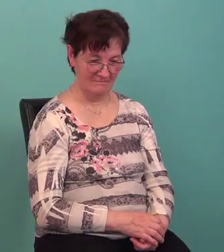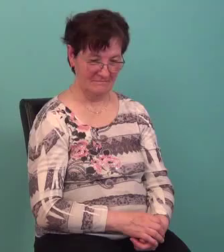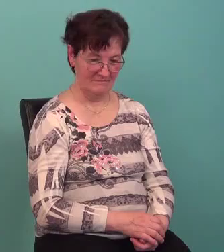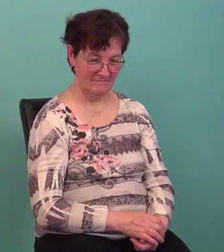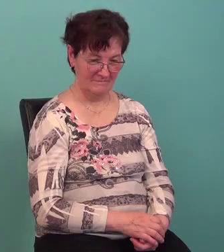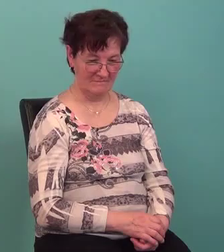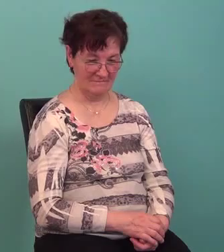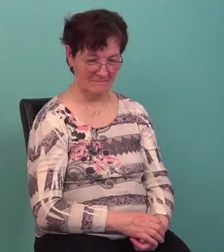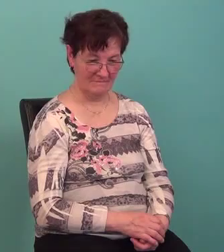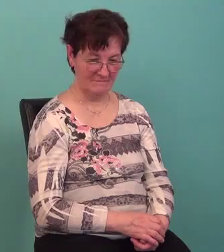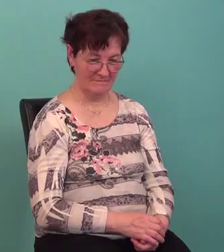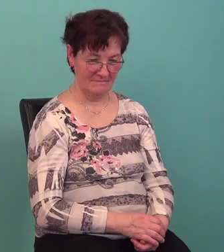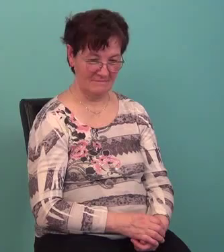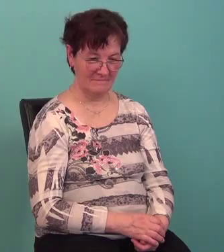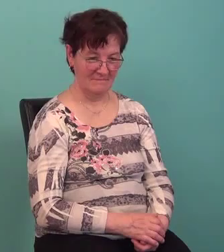Poniedziałek.